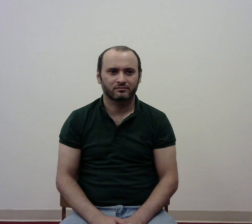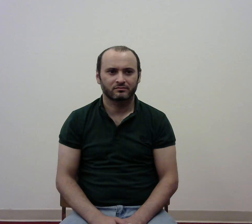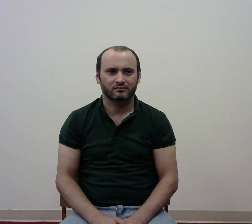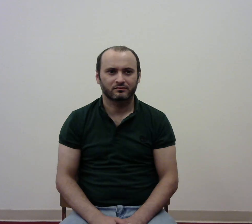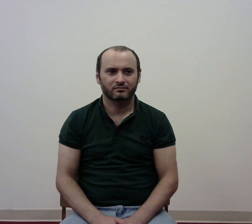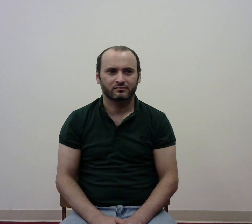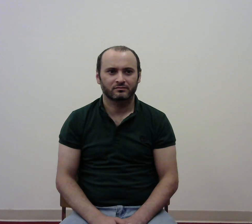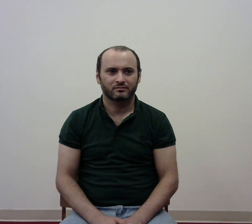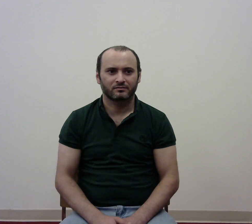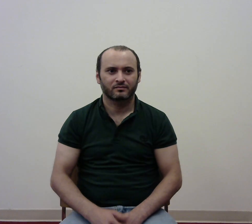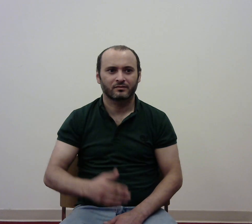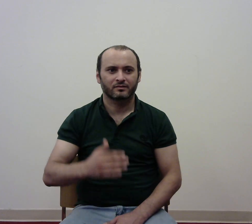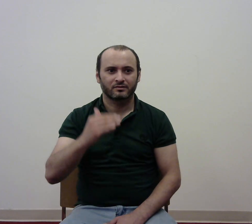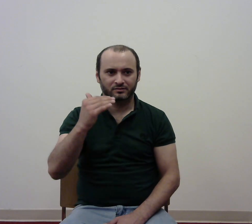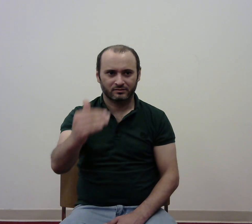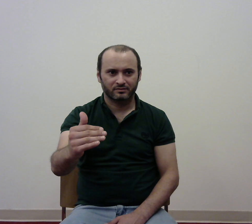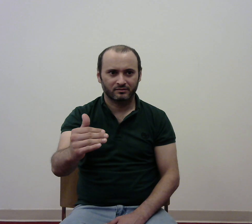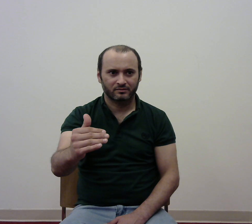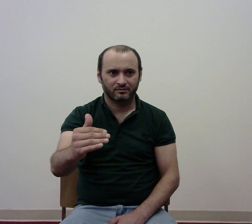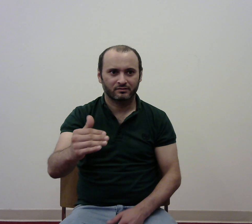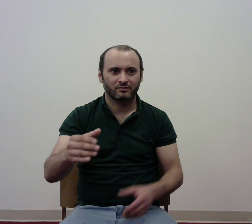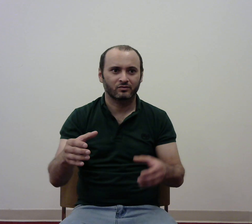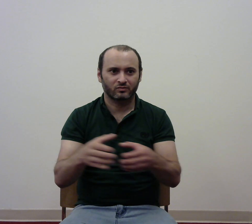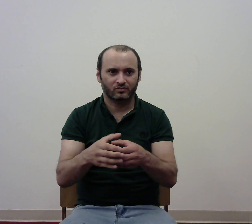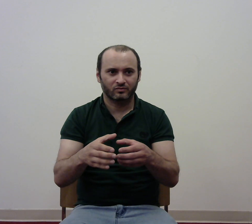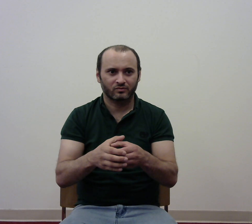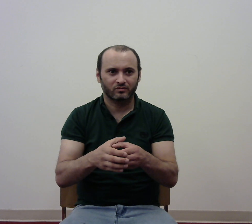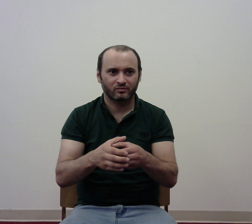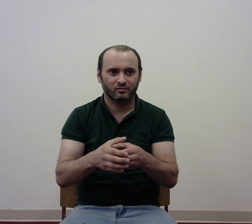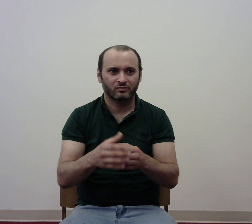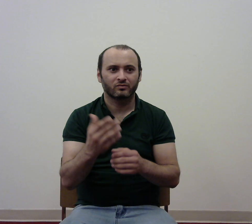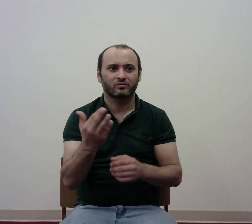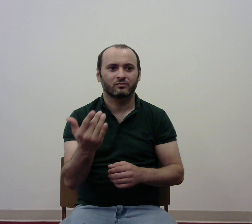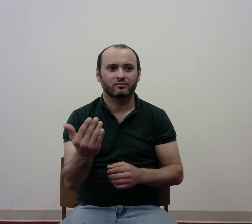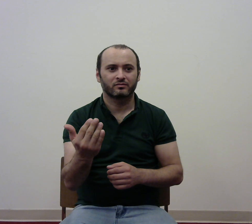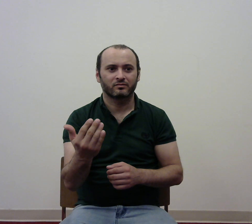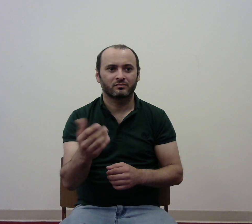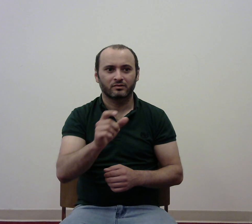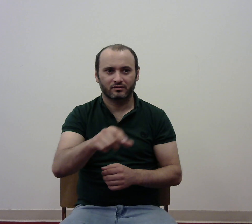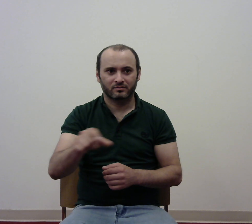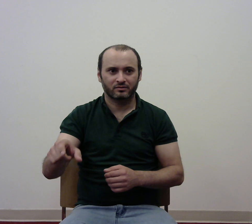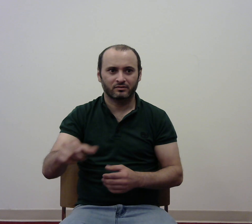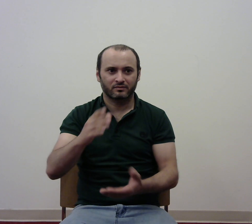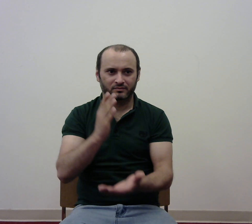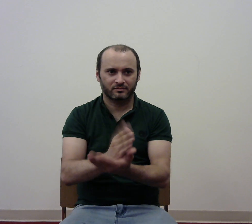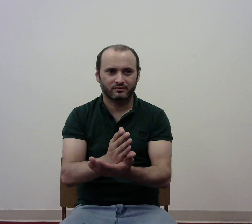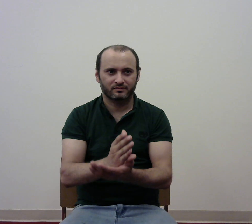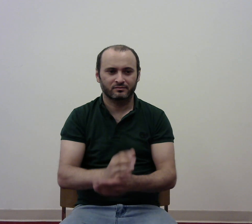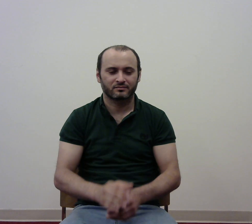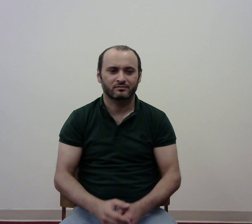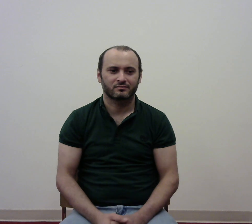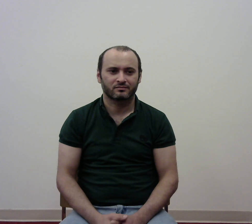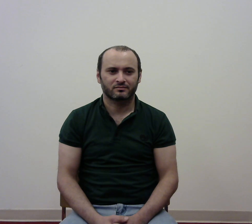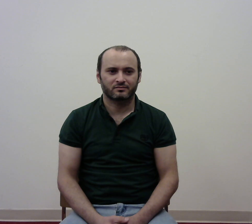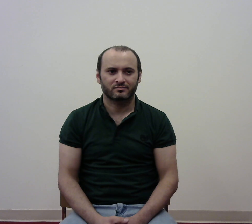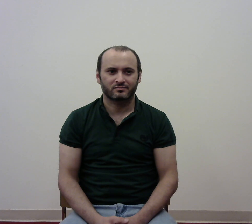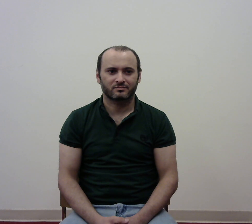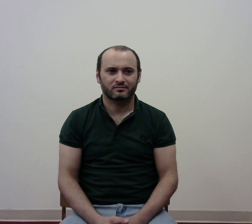Sizin komandada neçə nəfər var?